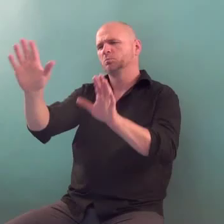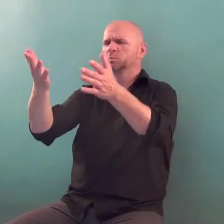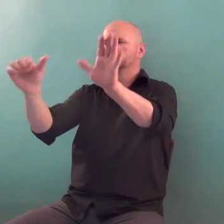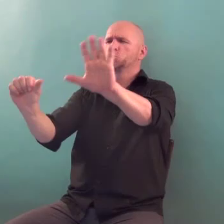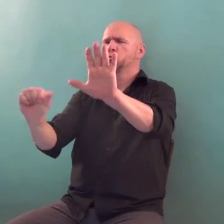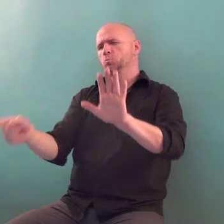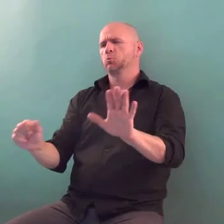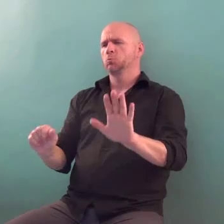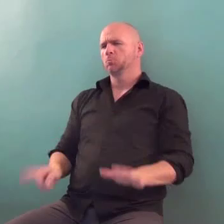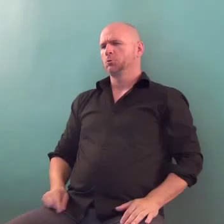Około szóstej, po szóstej.